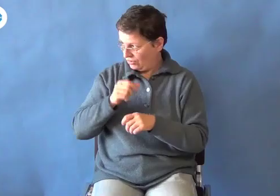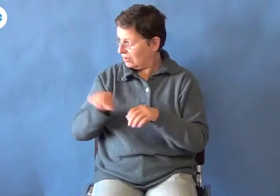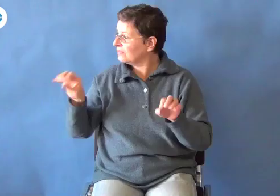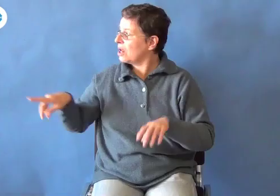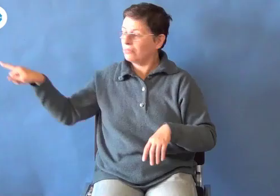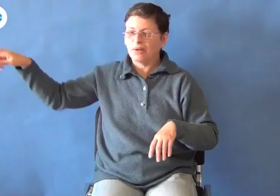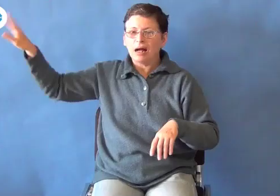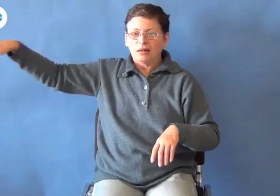Czy widać takie obok sklepu?